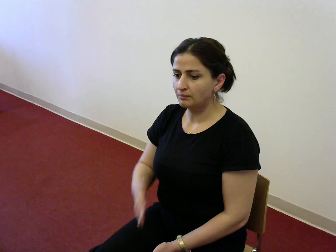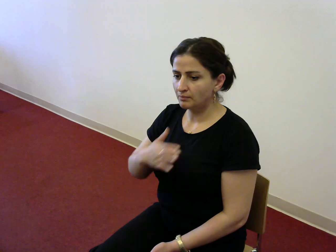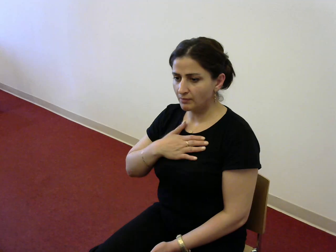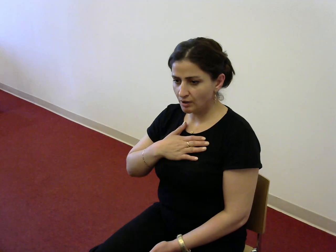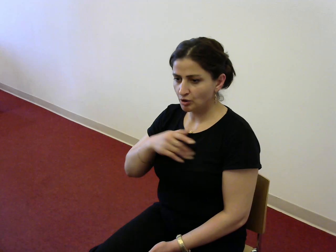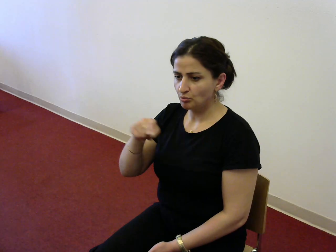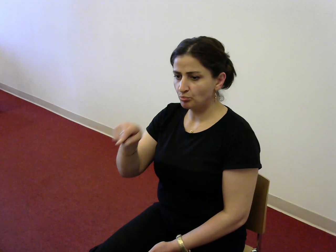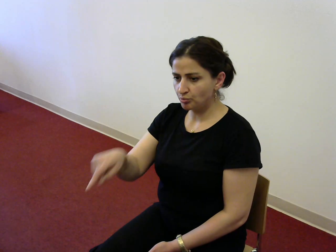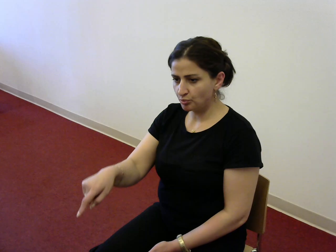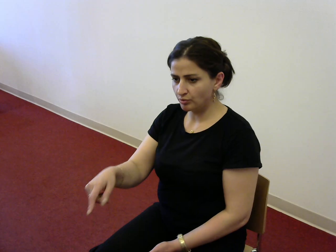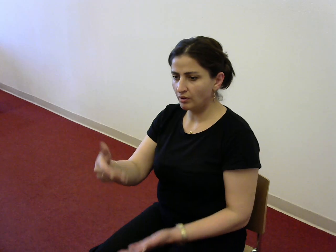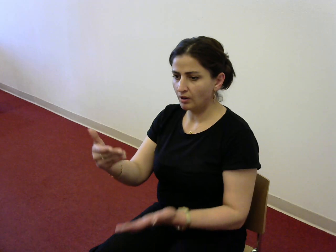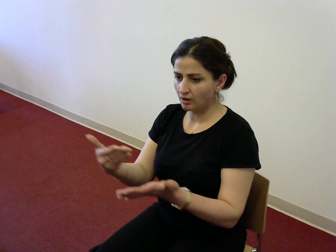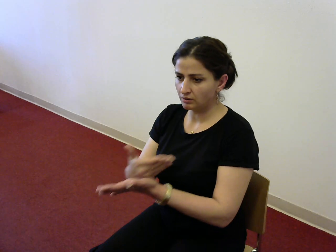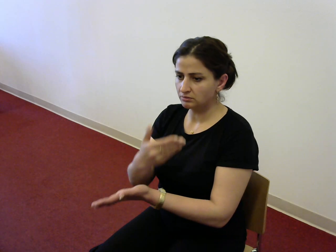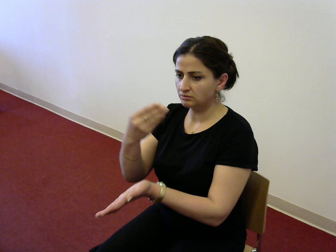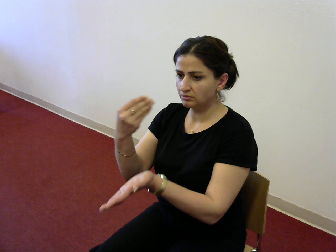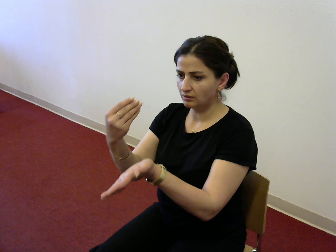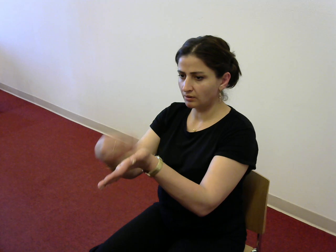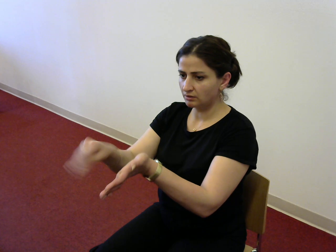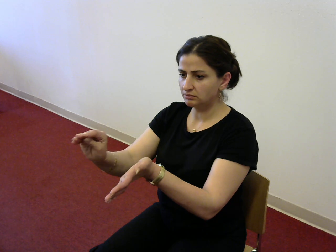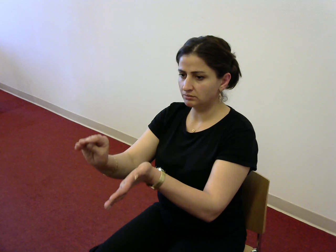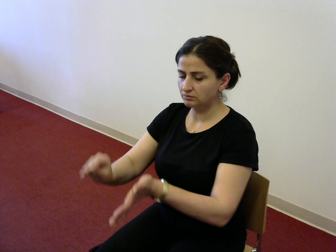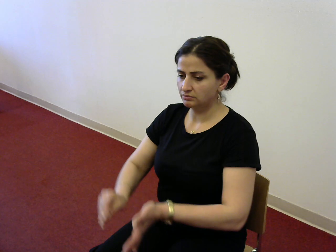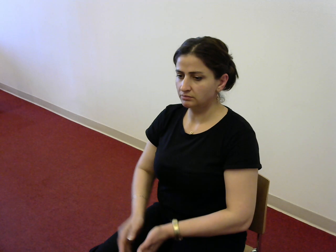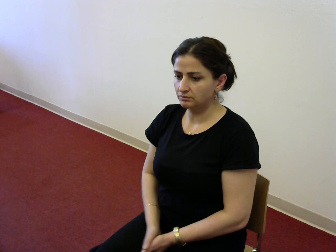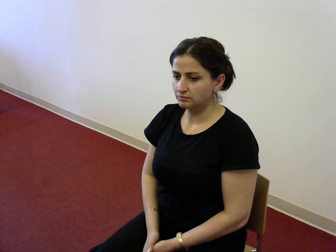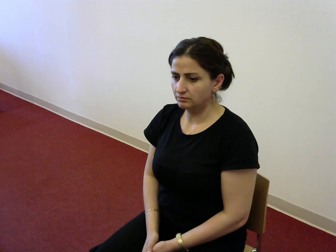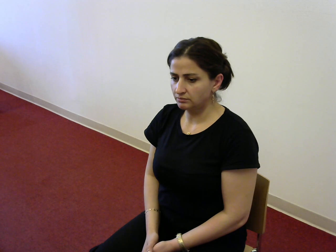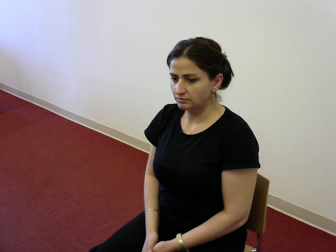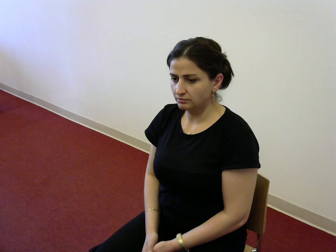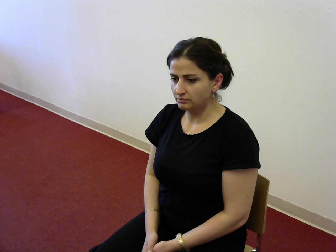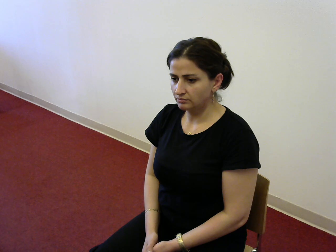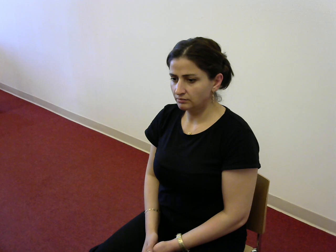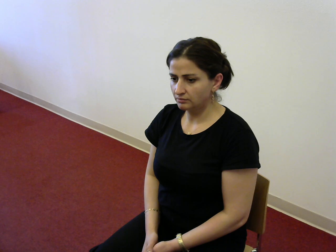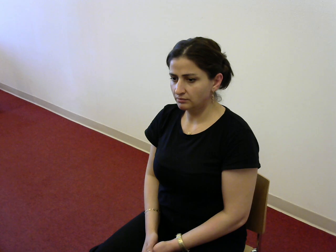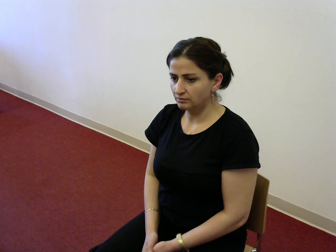Mən bunu yeni almışam